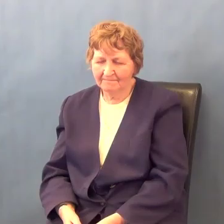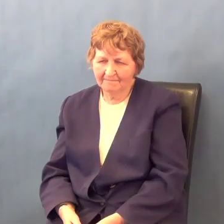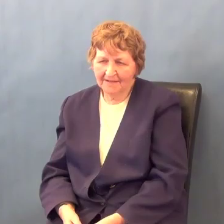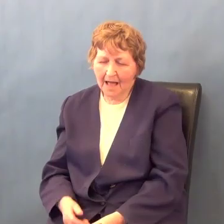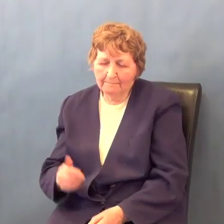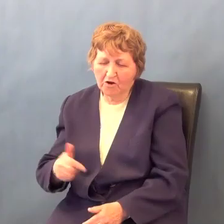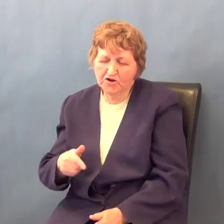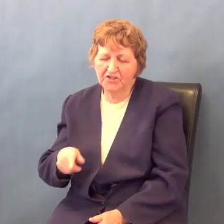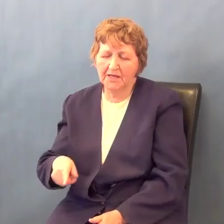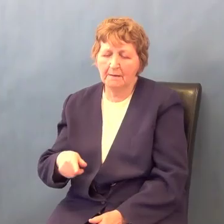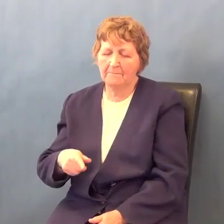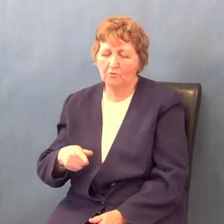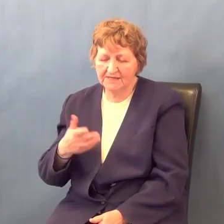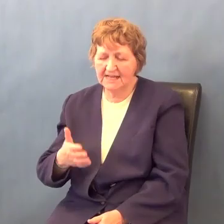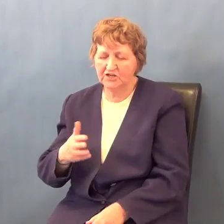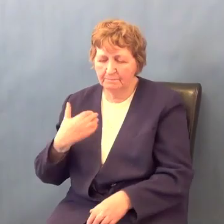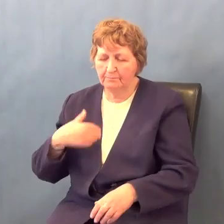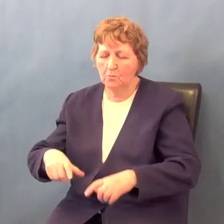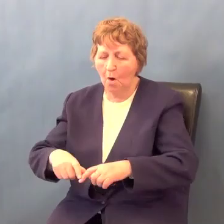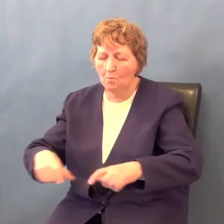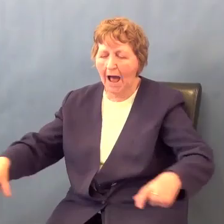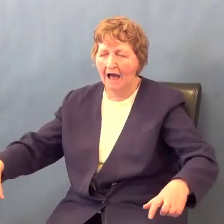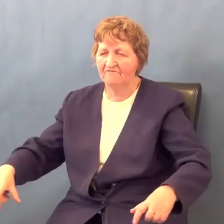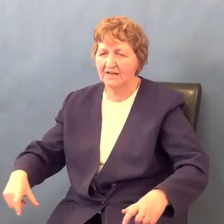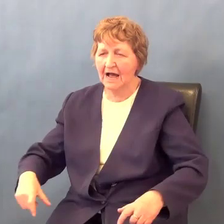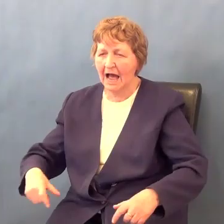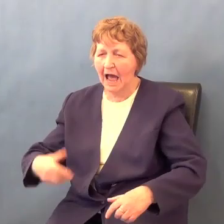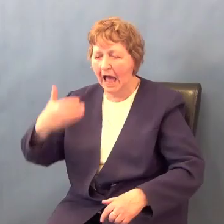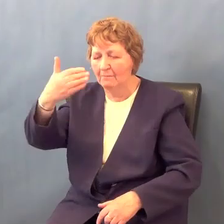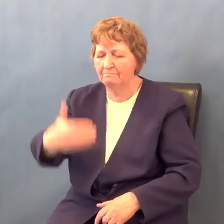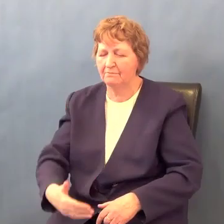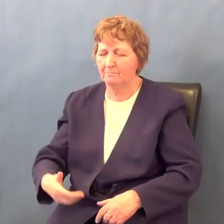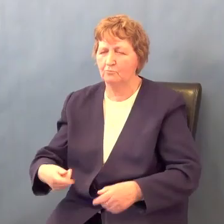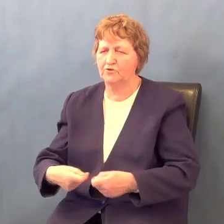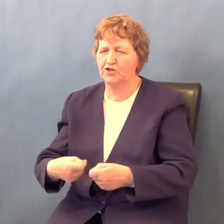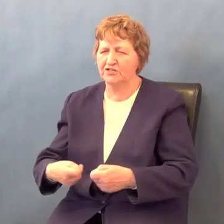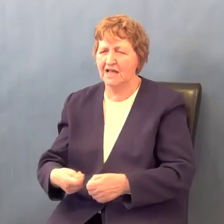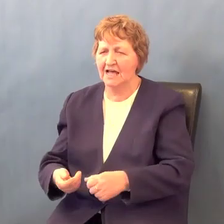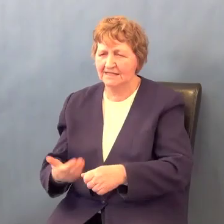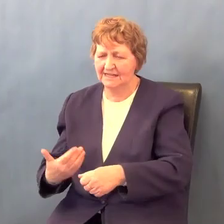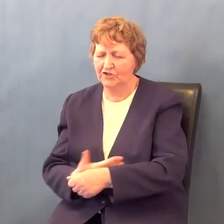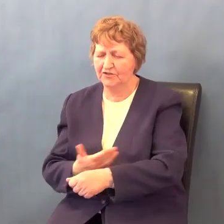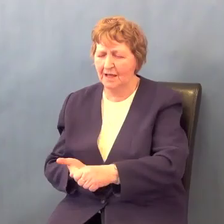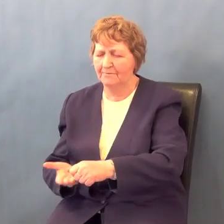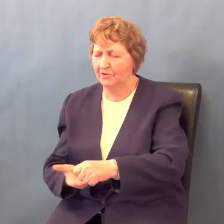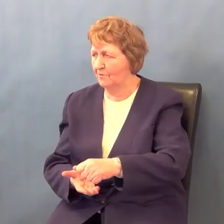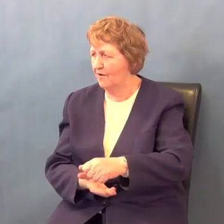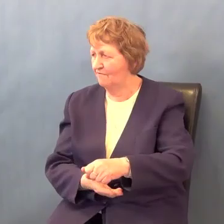Może ktoś chce, żeby była cała ławka ale przeszkadza to oparcie w drugiej części i dlatego trzeba spiłować.